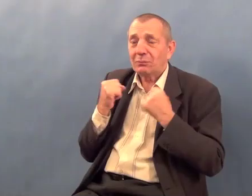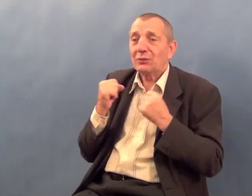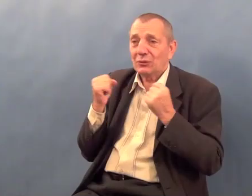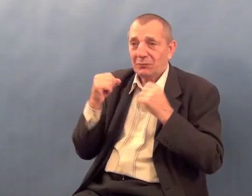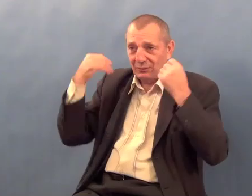Zimno.